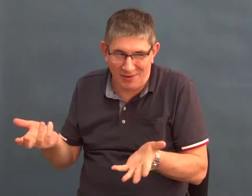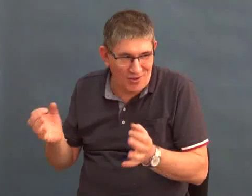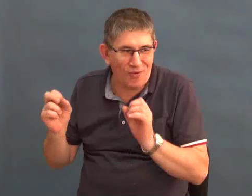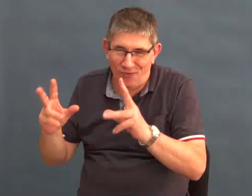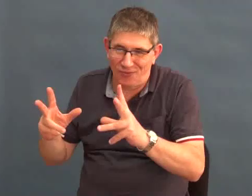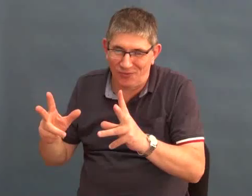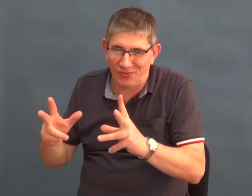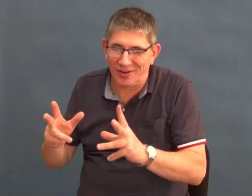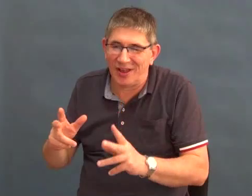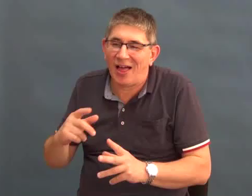OK.